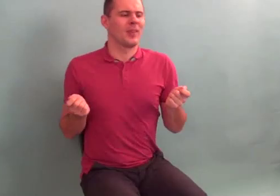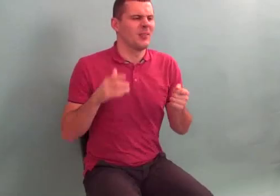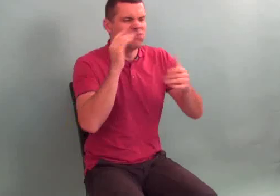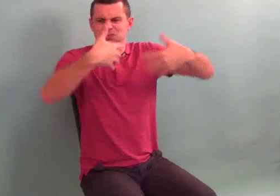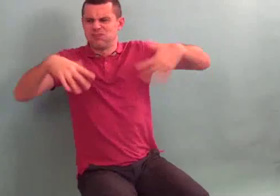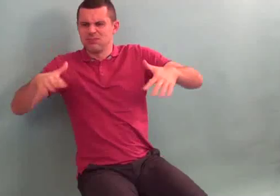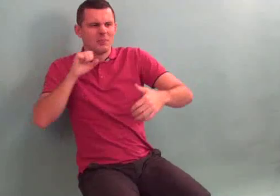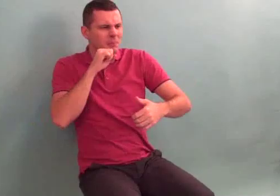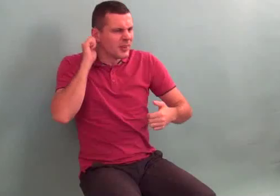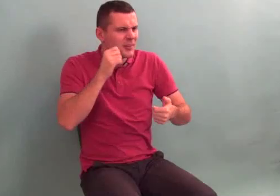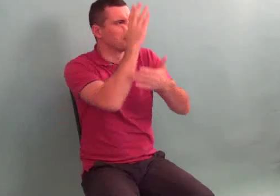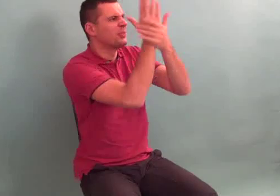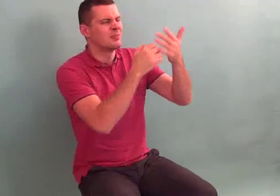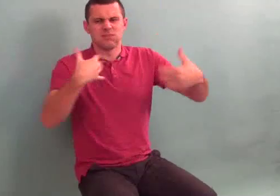Babcia jest zdenerwowana z powodu pękniętej szyby.